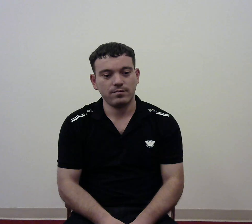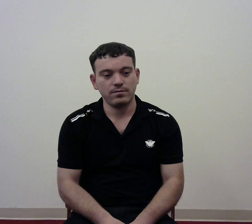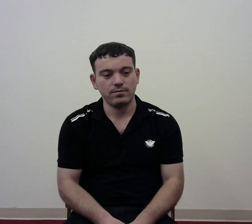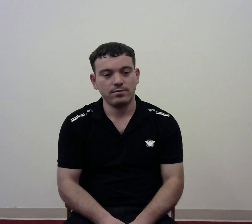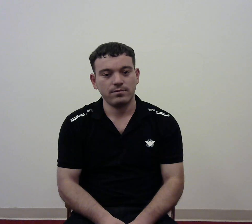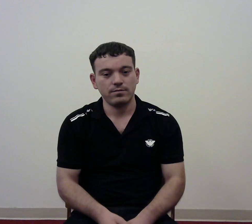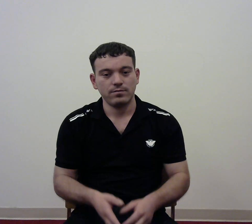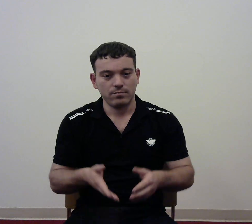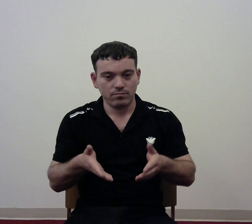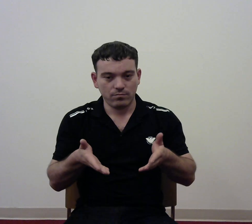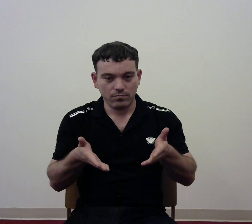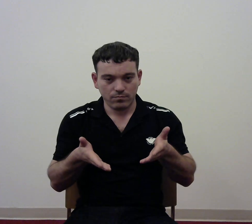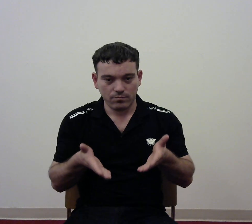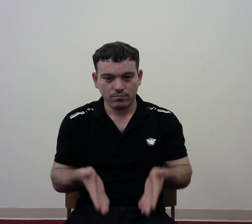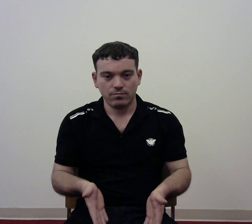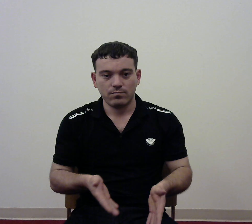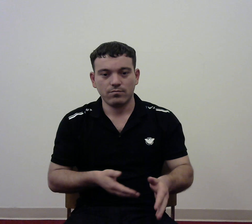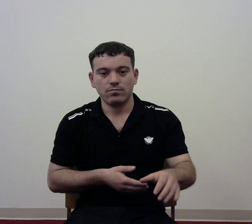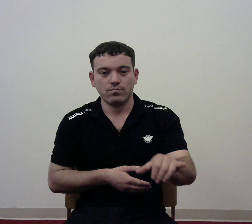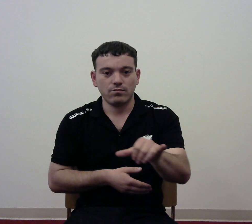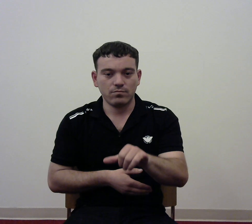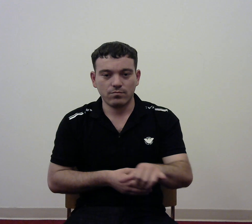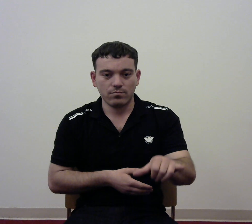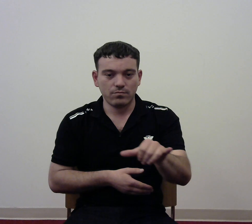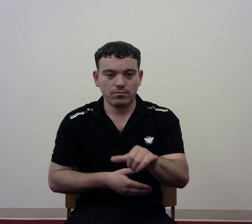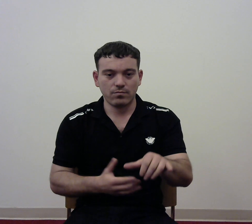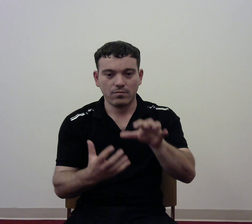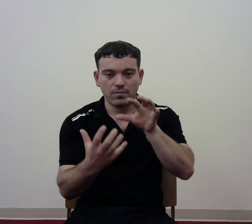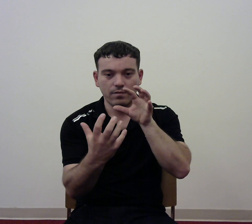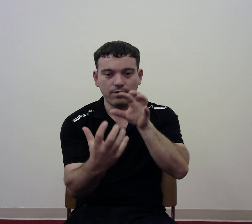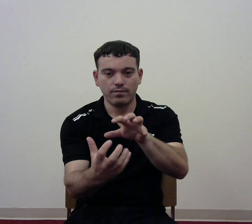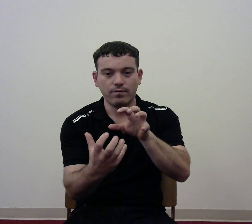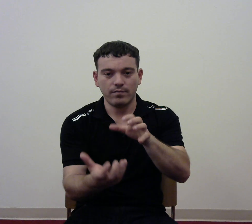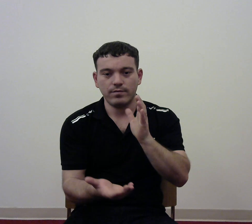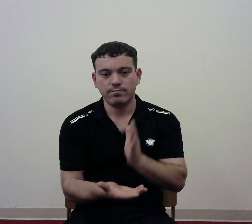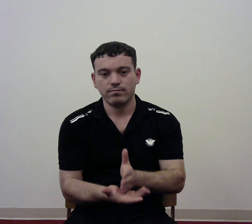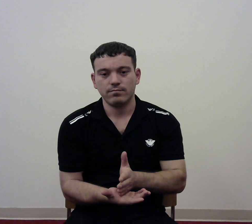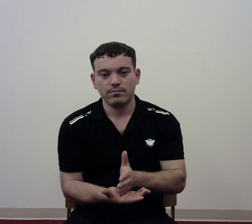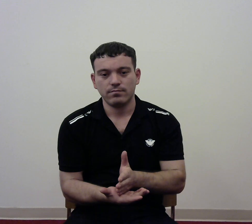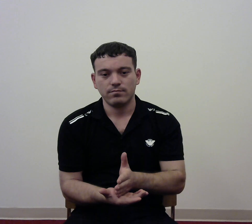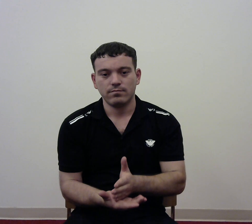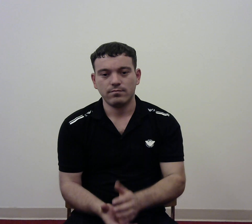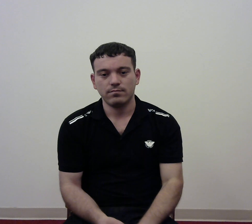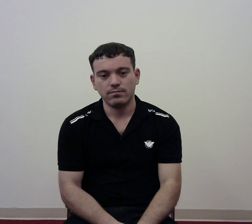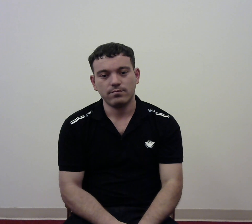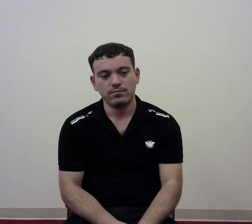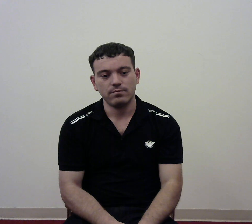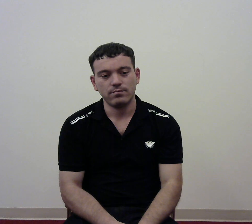Burda harda avtobus var?